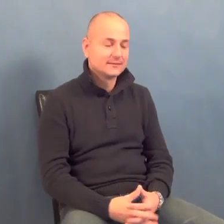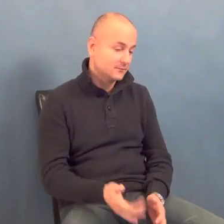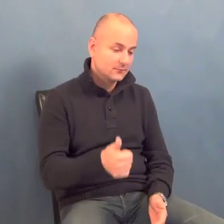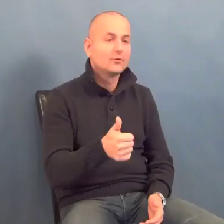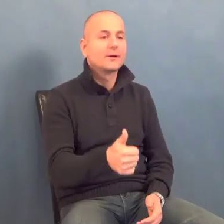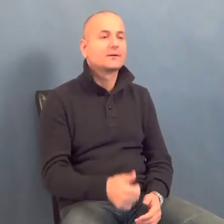Super.